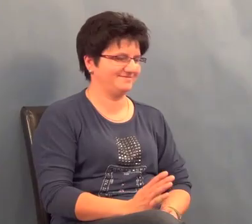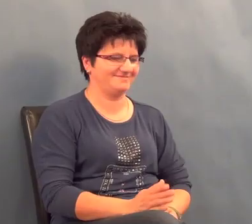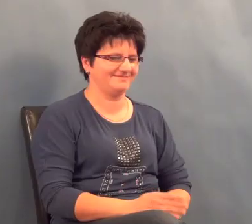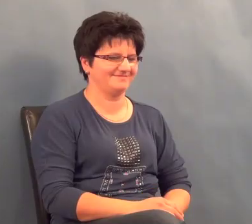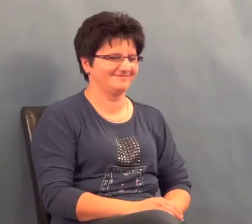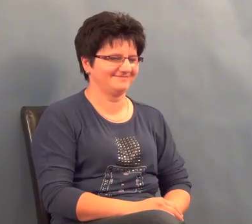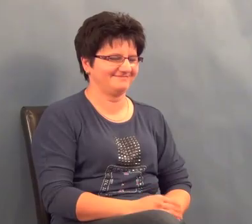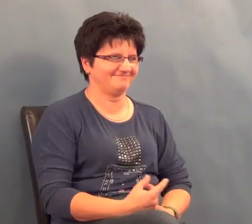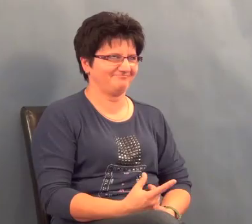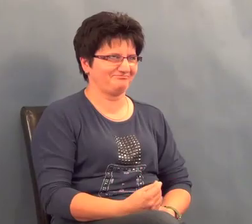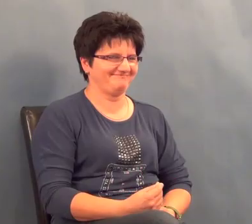Zapomniałam.